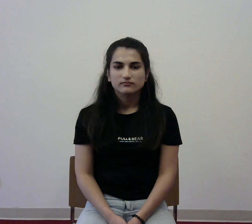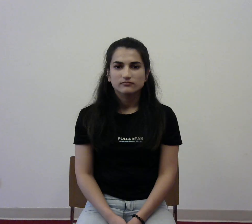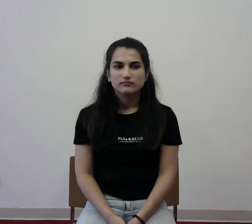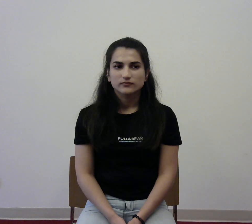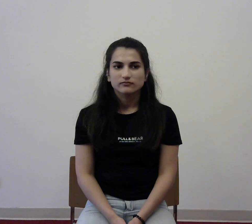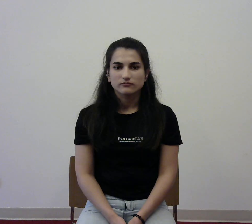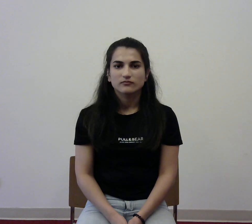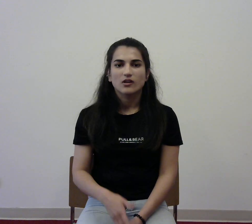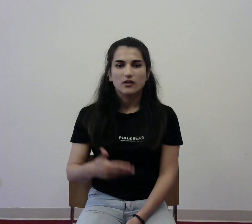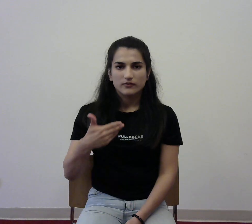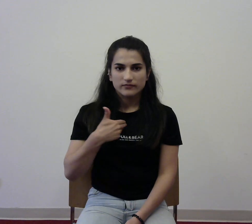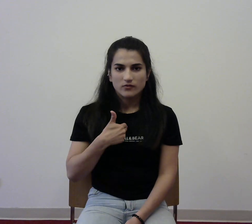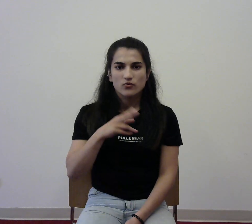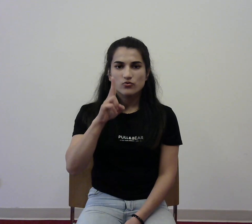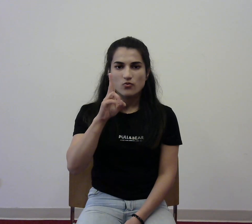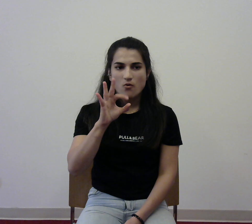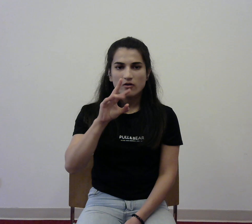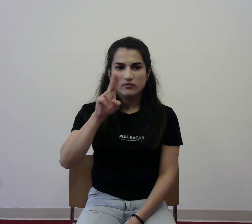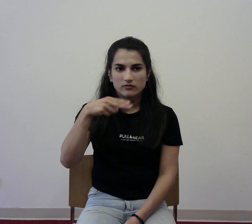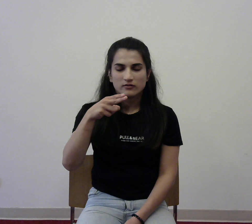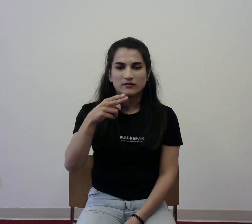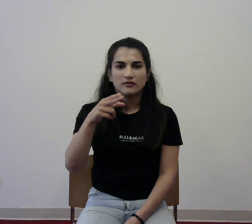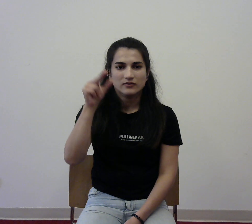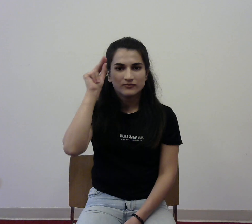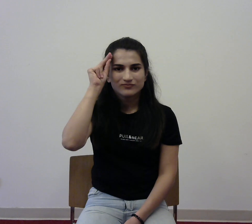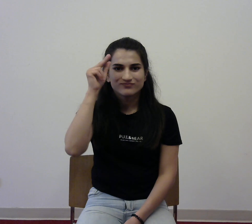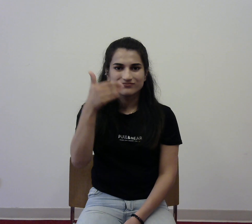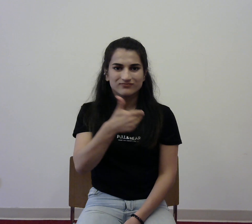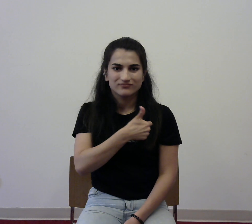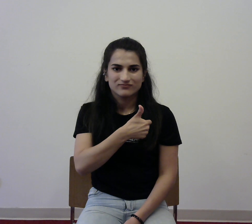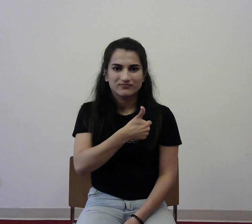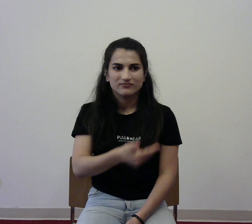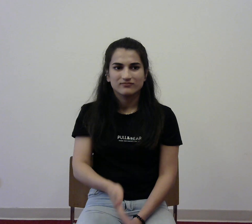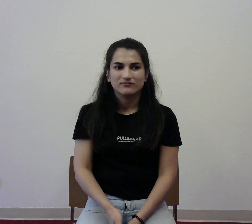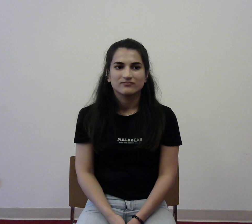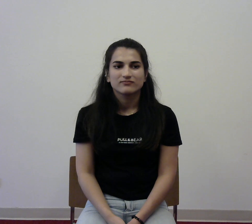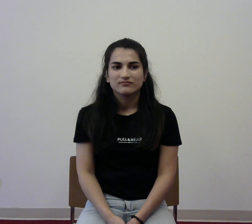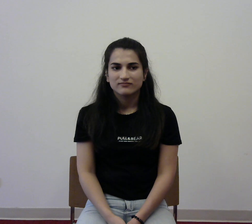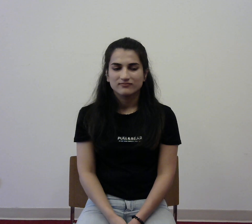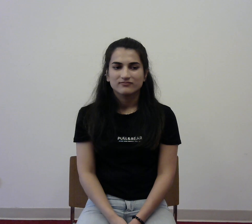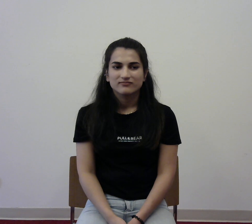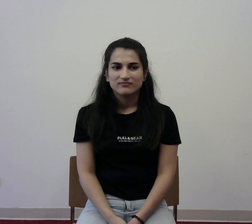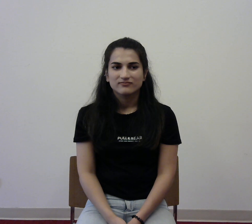Mən kodlaşdırma öyrənmək istəyirəm